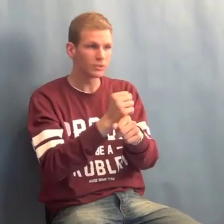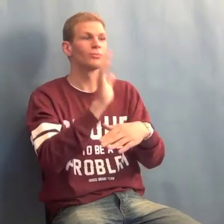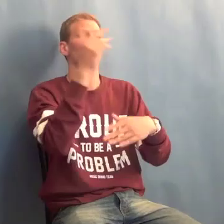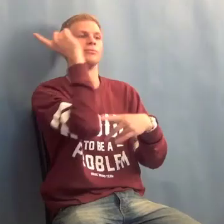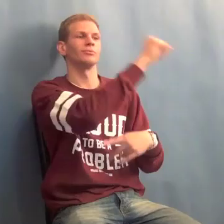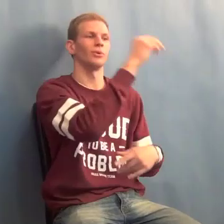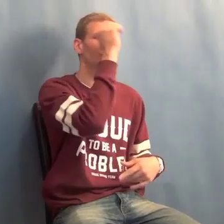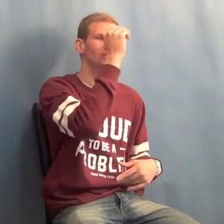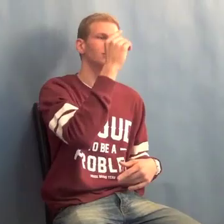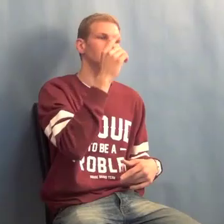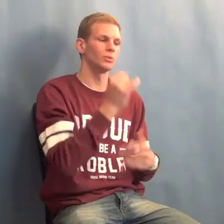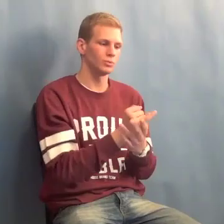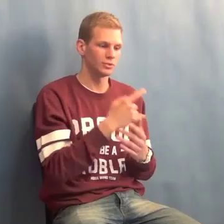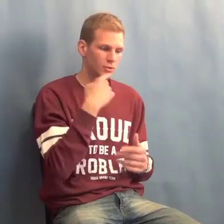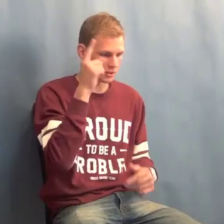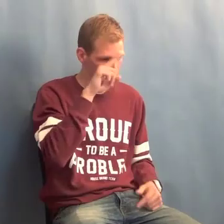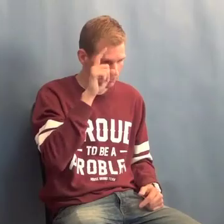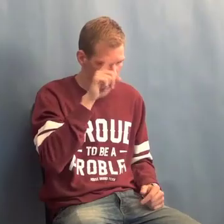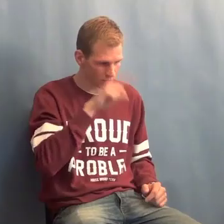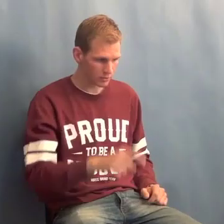Potem idę na kurs nauki języka niemieckiego.